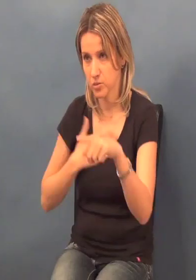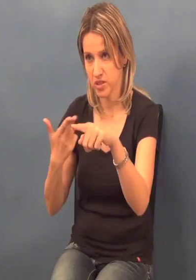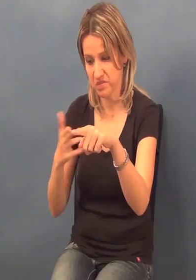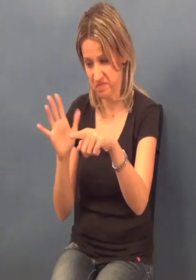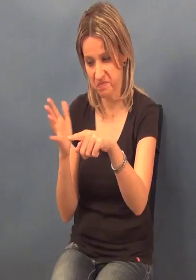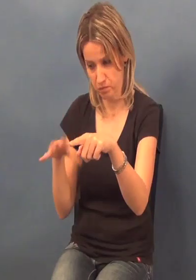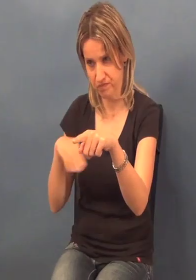U ciebie w sobotę i niedzielę nie bardzo?